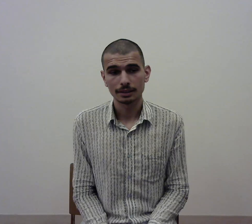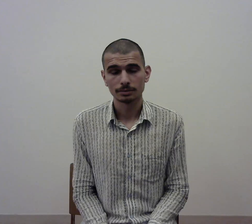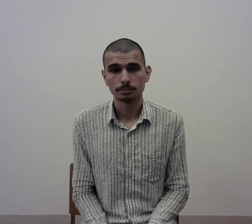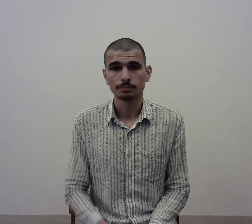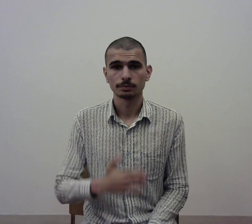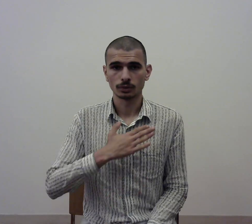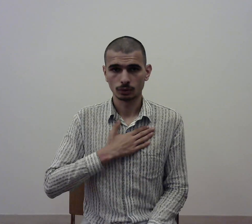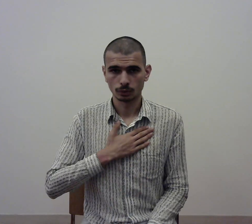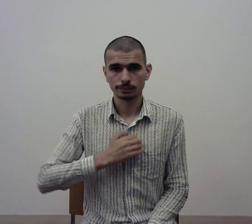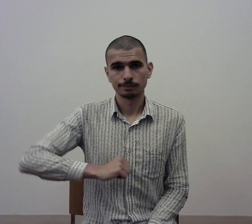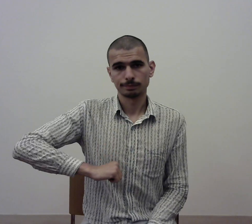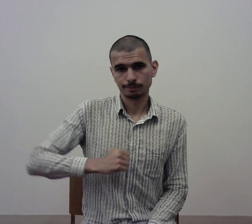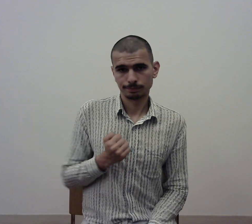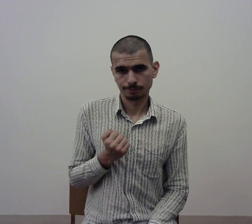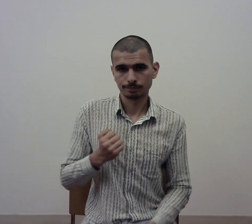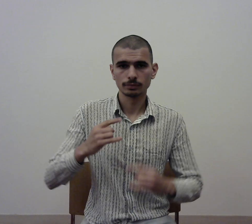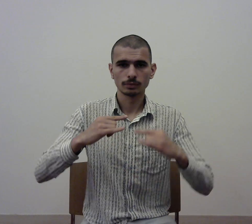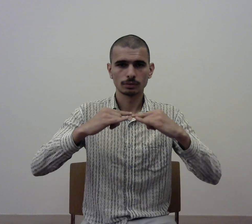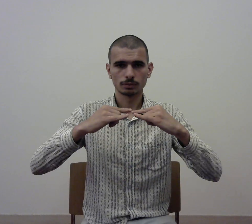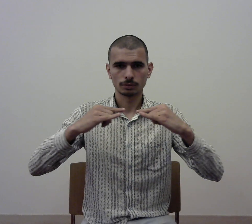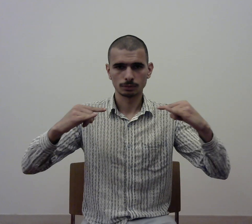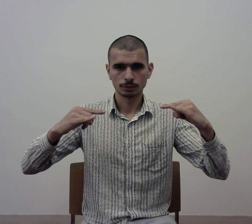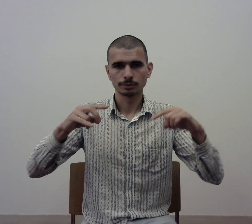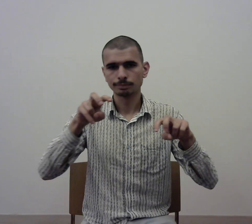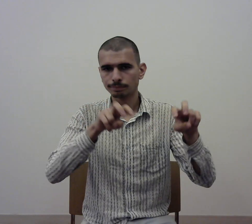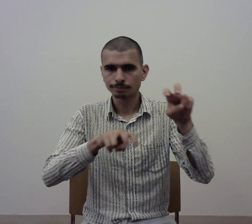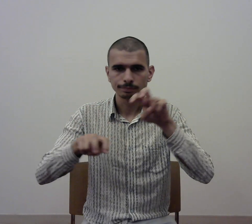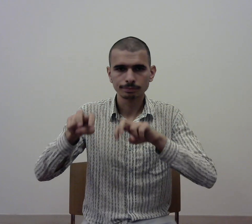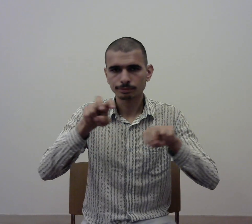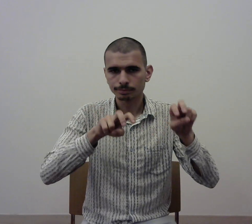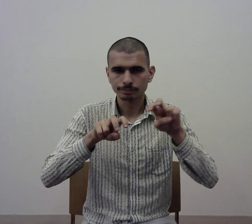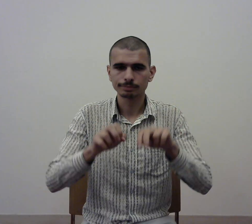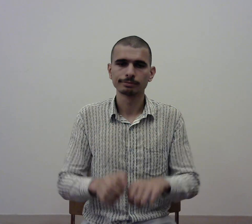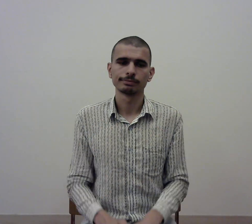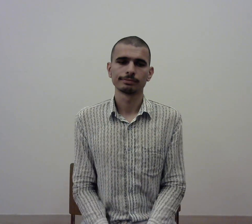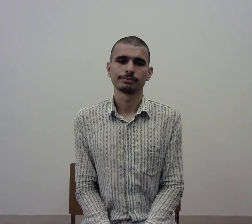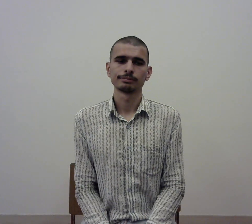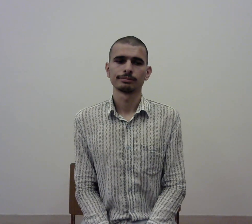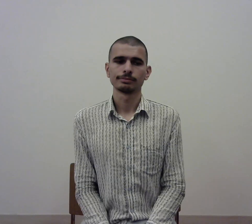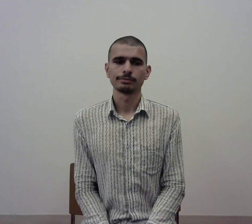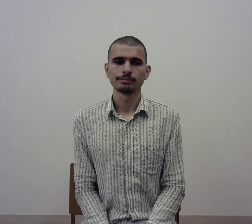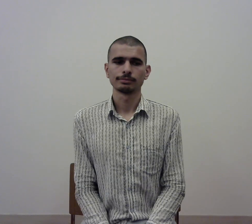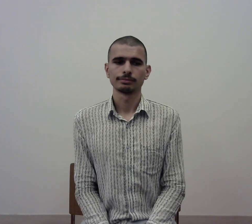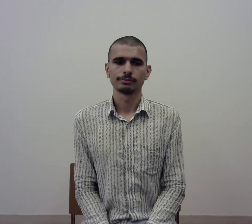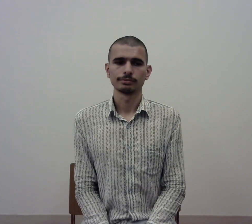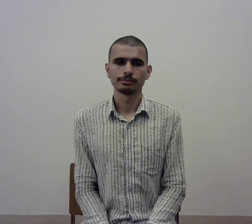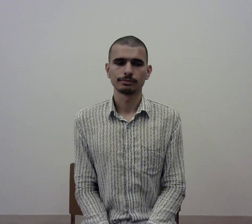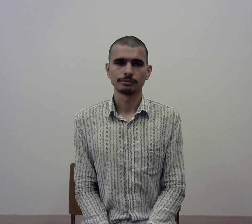Mən dostlarımın olduğu masanı axtarıram